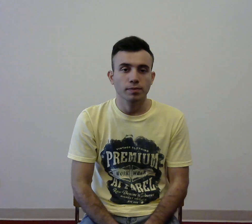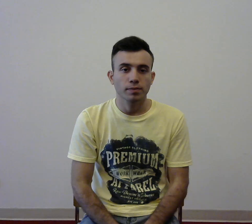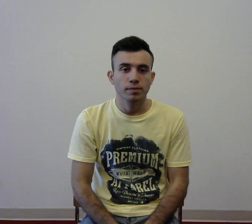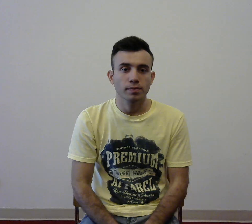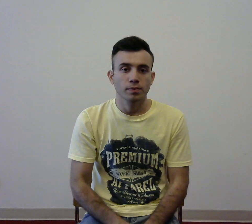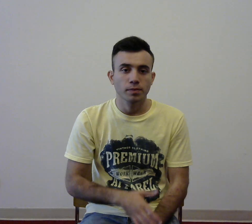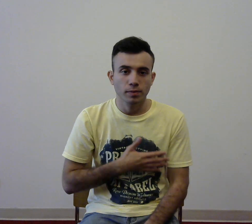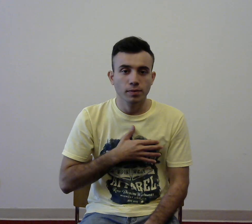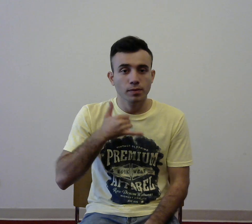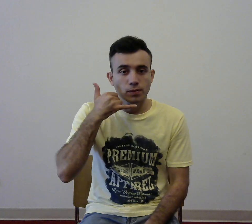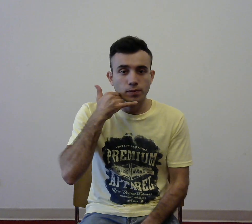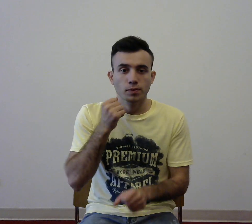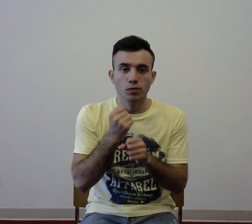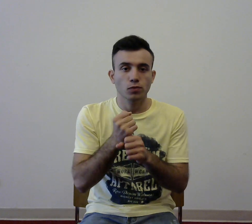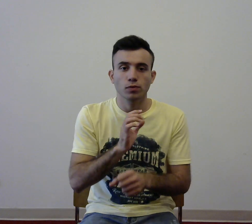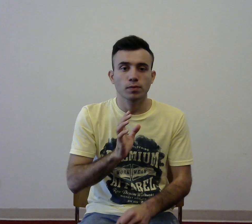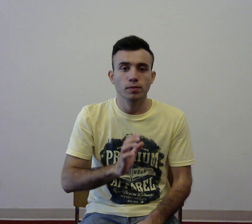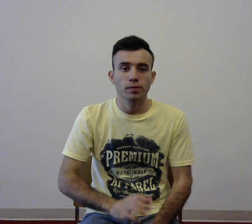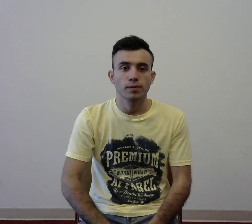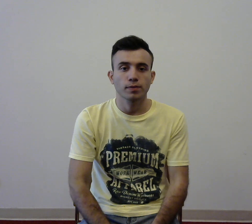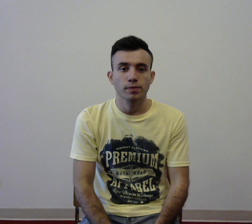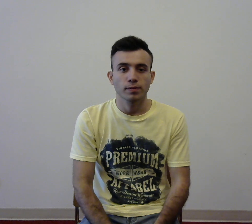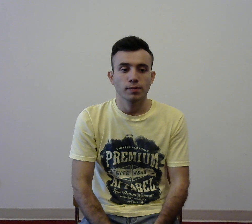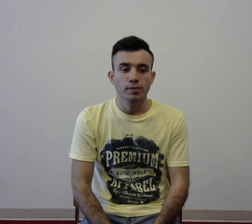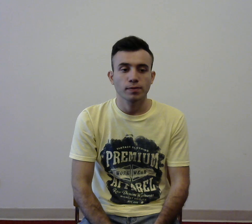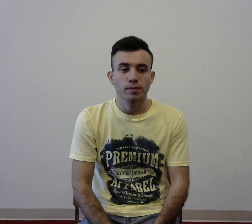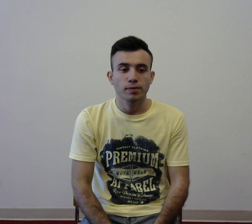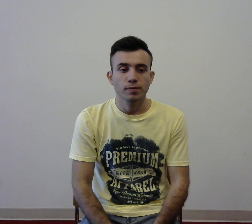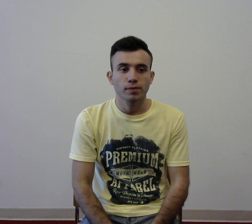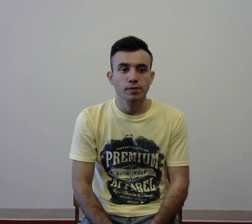Mənim telefonum özümdə deyil